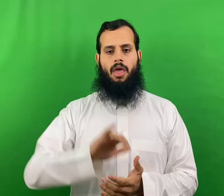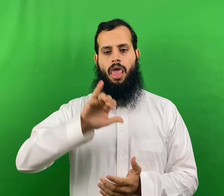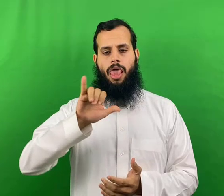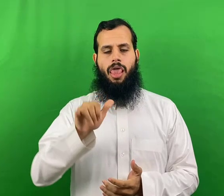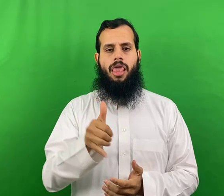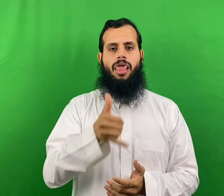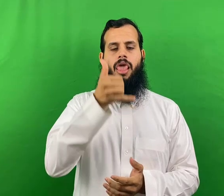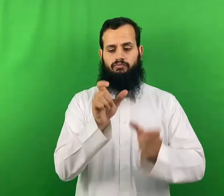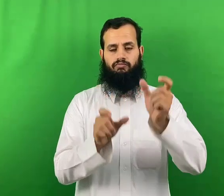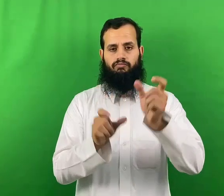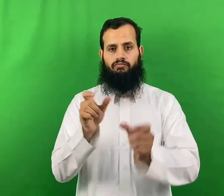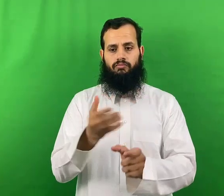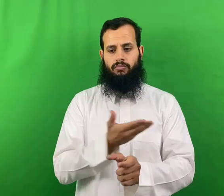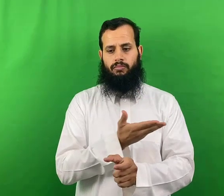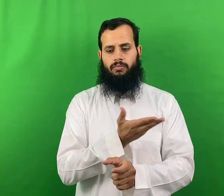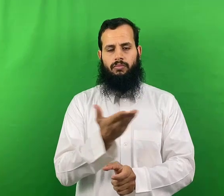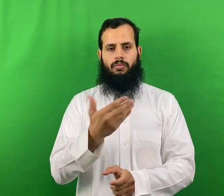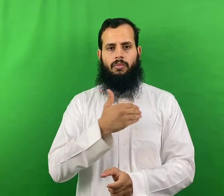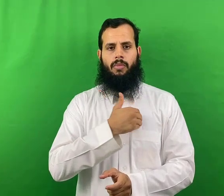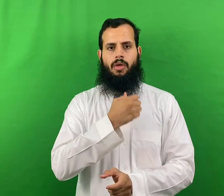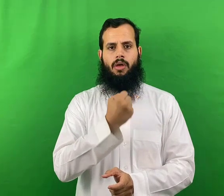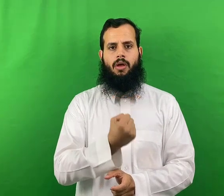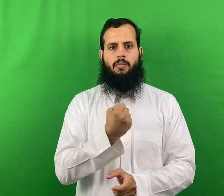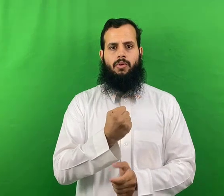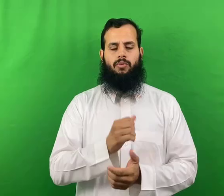يا أيها الذين آمنوا